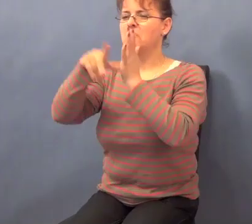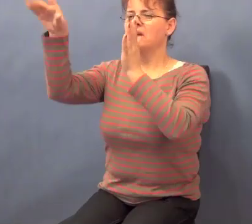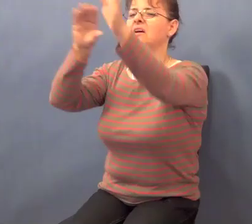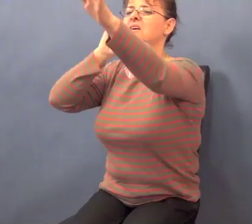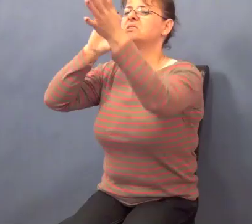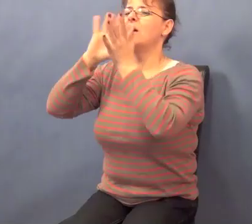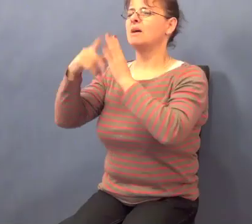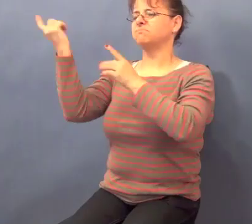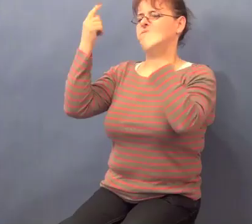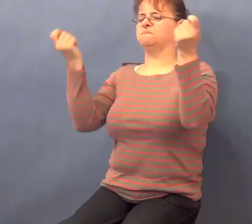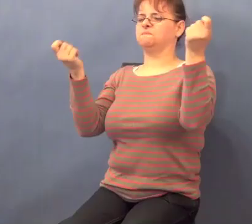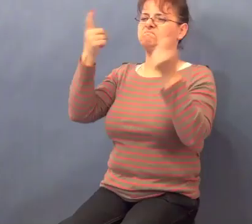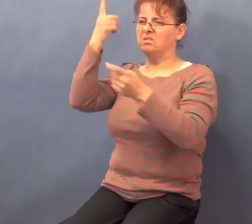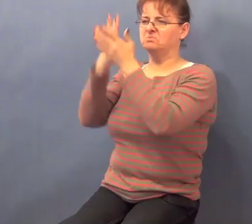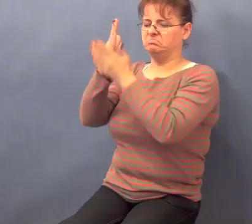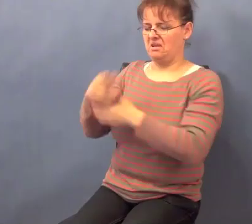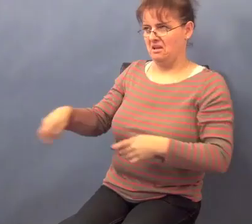Na Starym Mieście, na Starym Mieście jeżdżą konie z wozami.